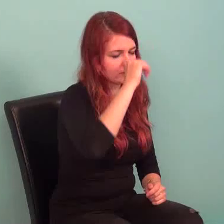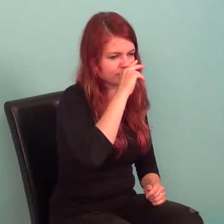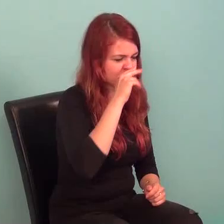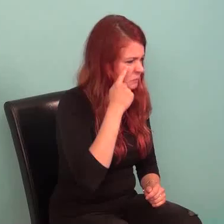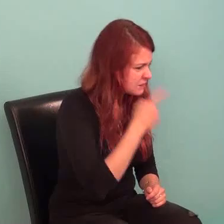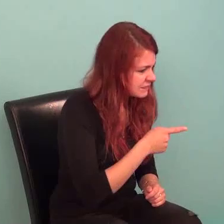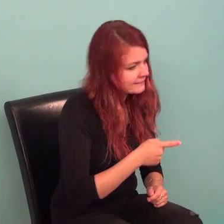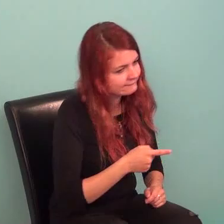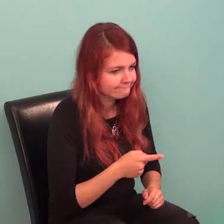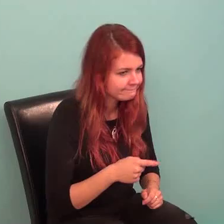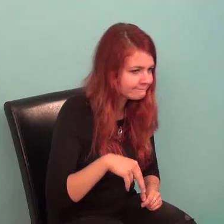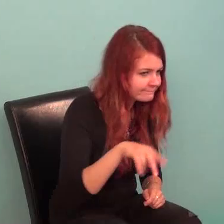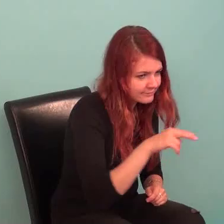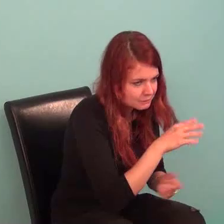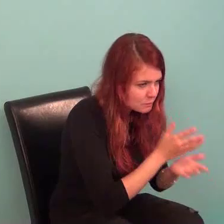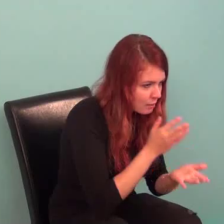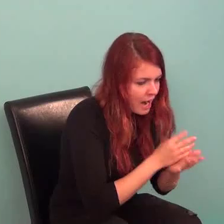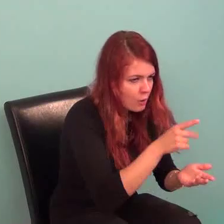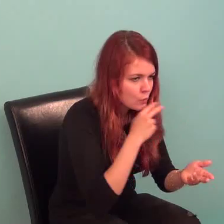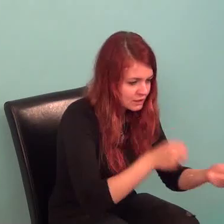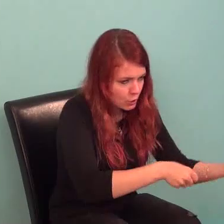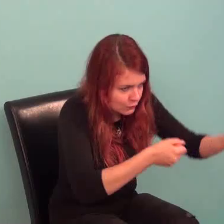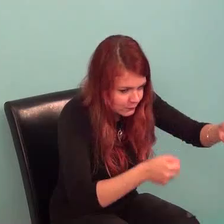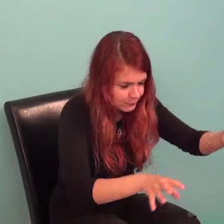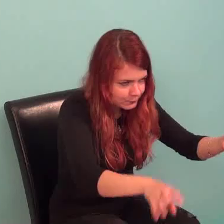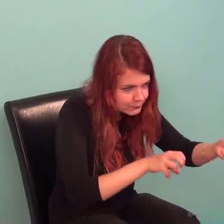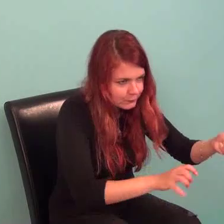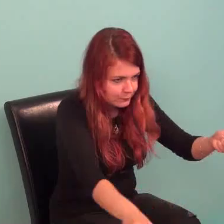Zauważają chłopca, podchodzą do niego i pomagają mu postawić kosz, zbierać gruszki wkładając je do kosza.